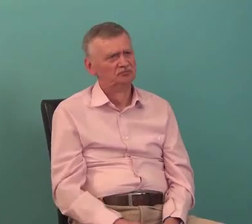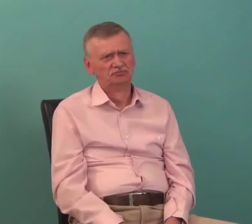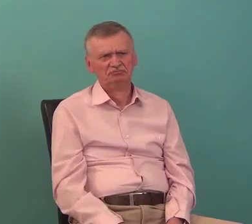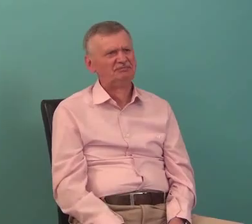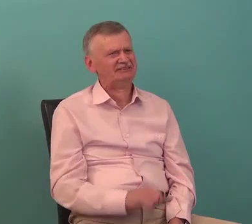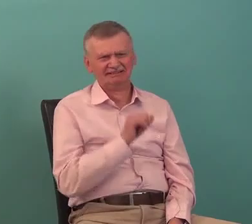Wcale.